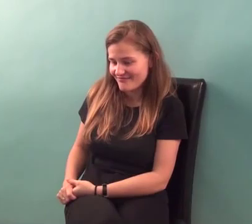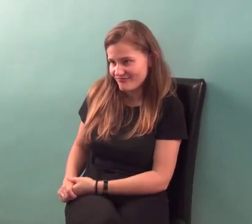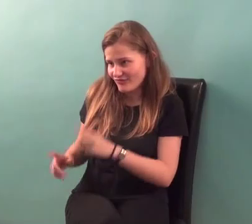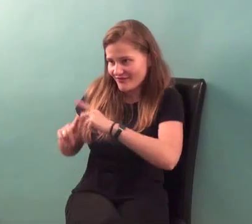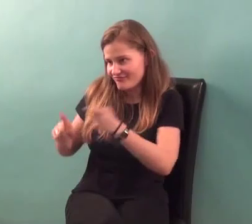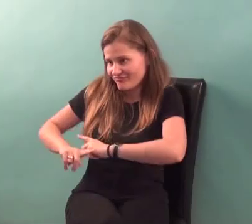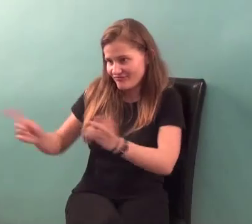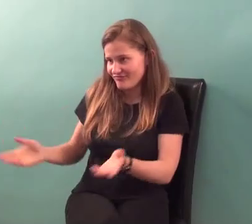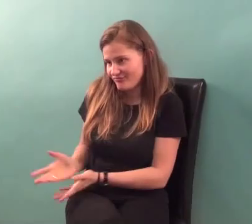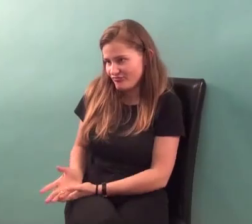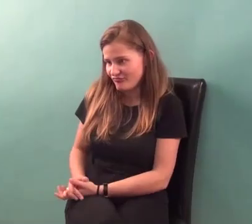To znaczy, że nie wolno.